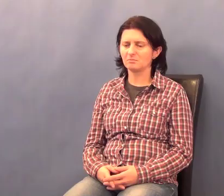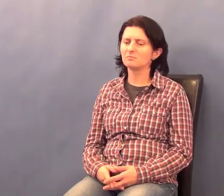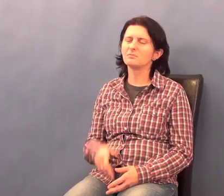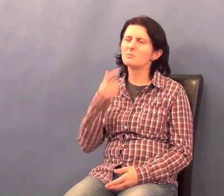Mówię.